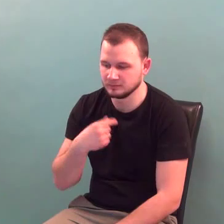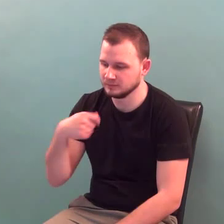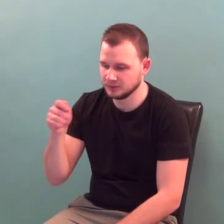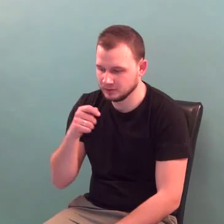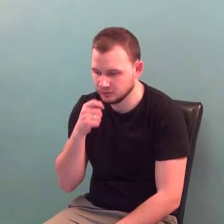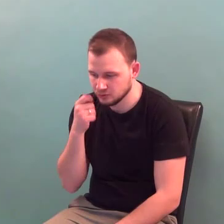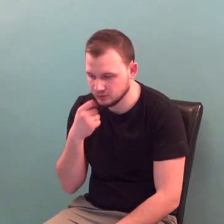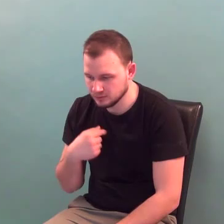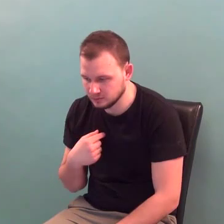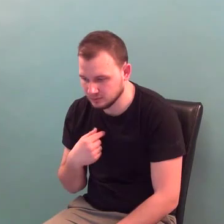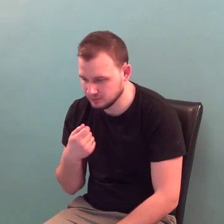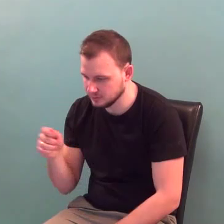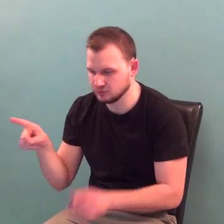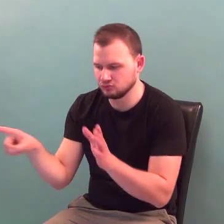Wyjeżdżam do dziadka.